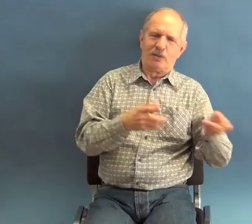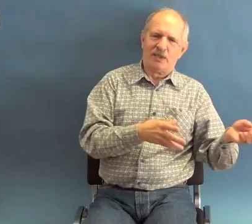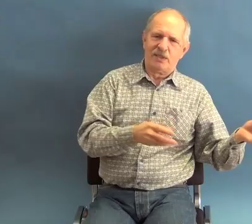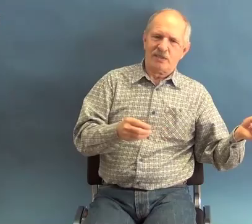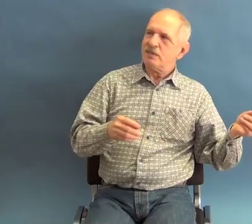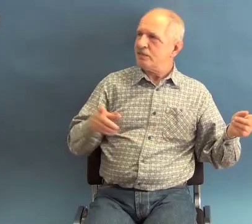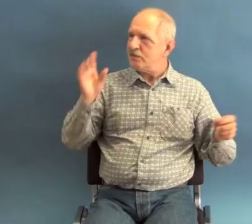Chaplin zgadza się.